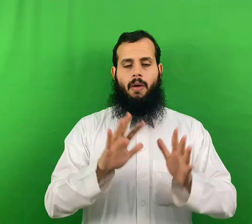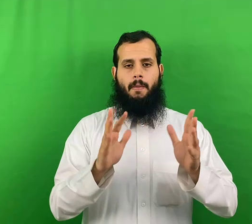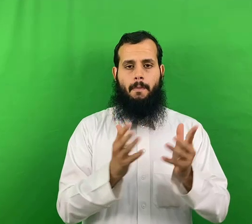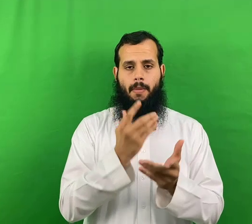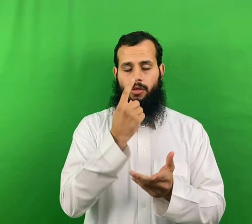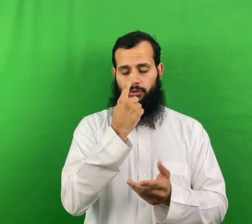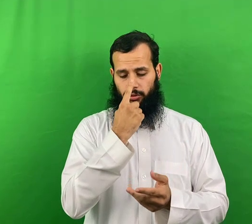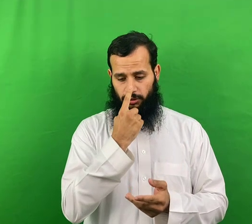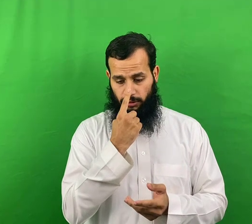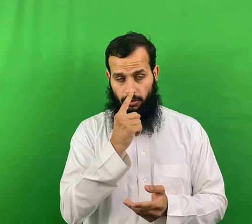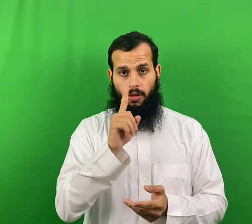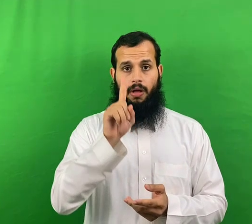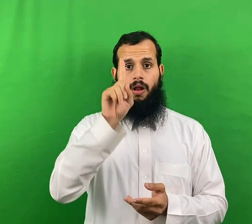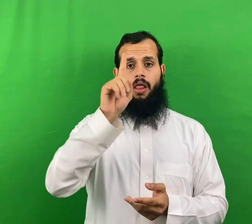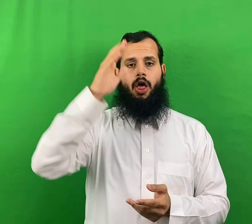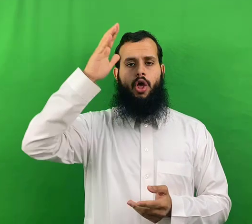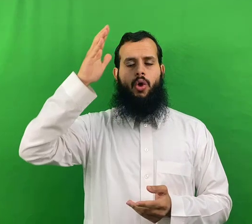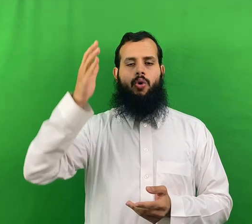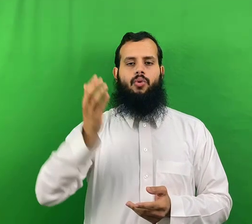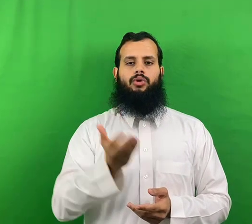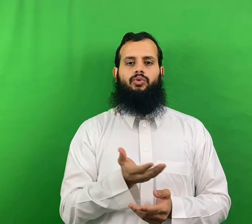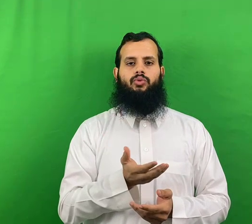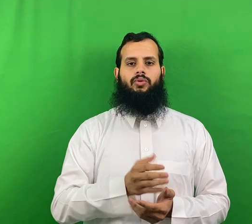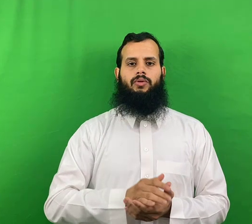من يطع الله ورسوله